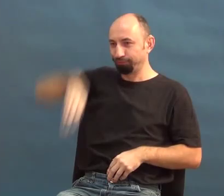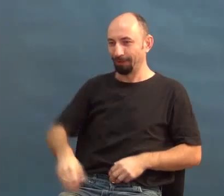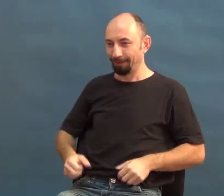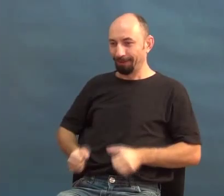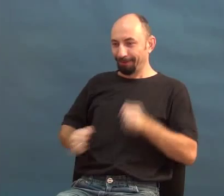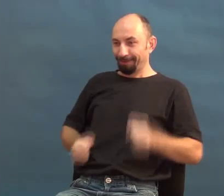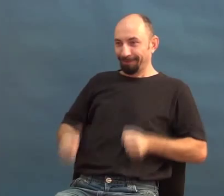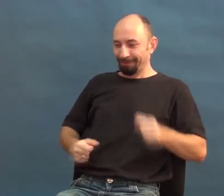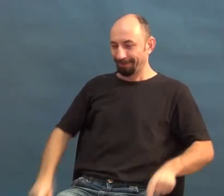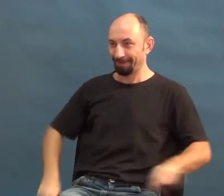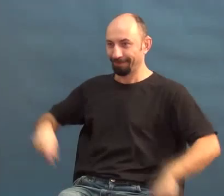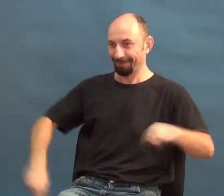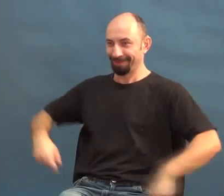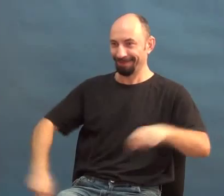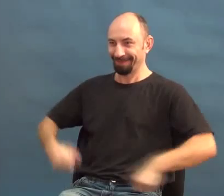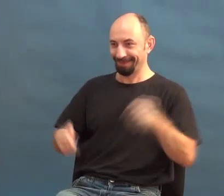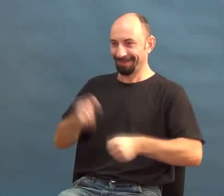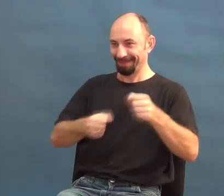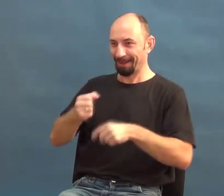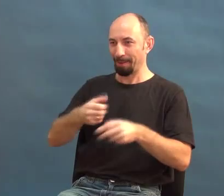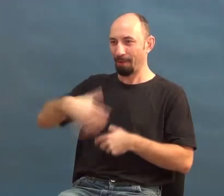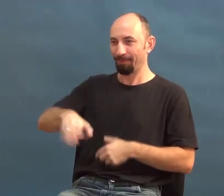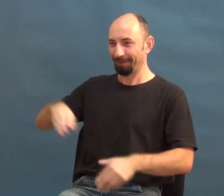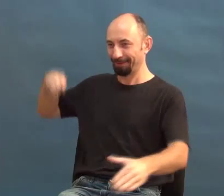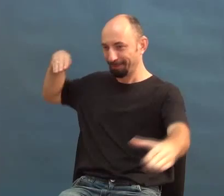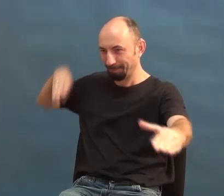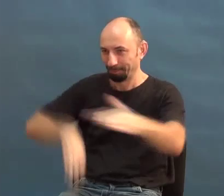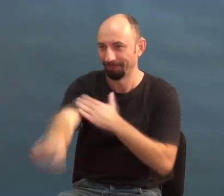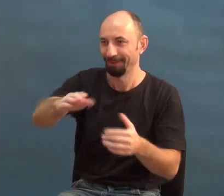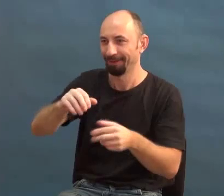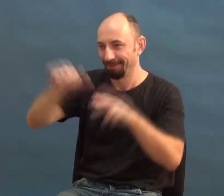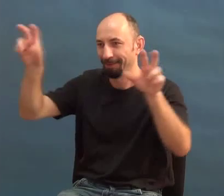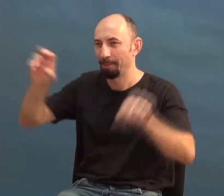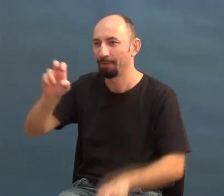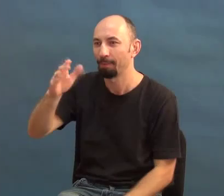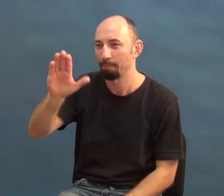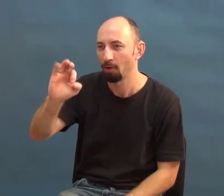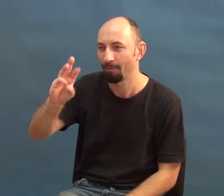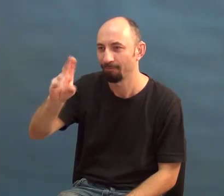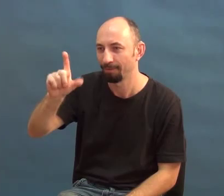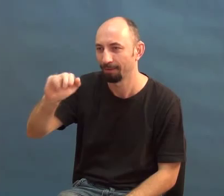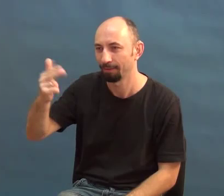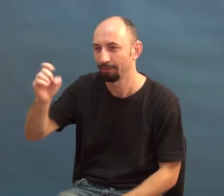Biegnie szybko przebierając nogami i wpada do środka klubu bowlingowego.